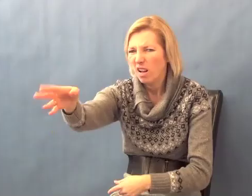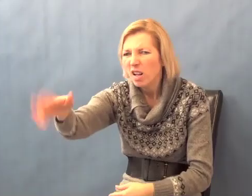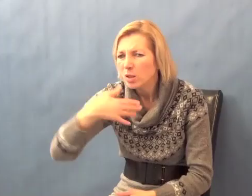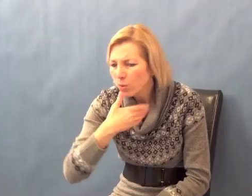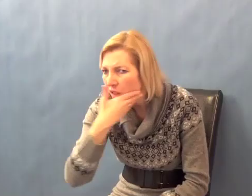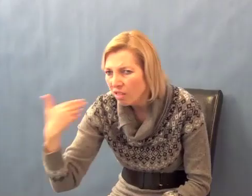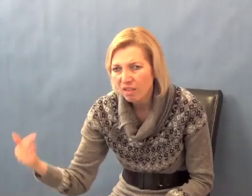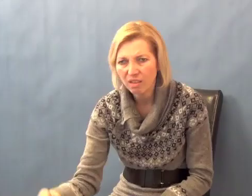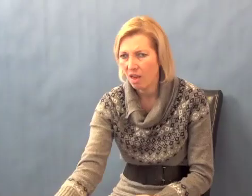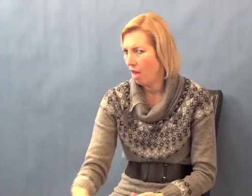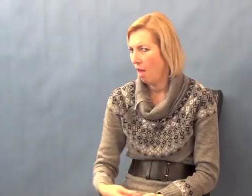Nie, tam tego nie ma.